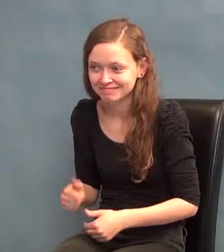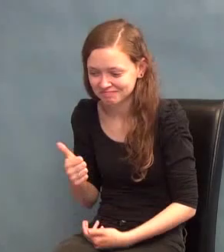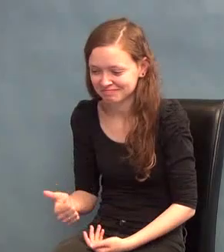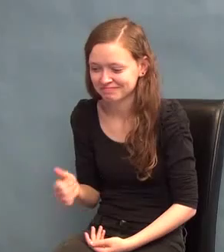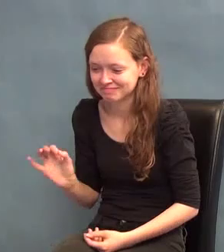Super.